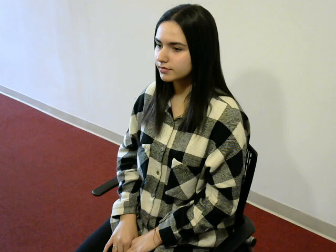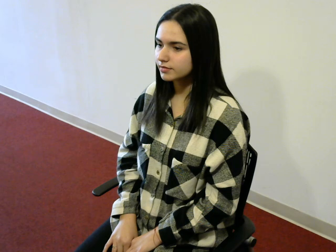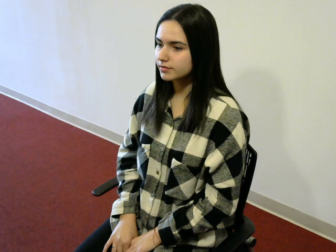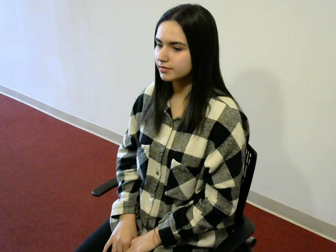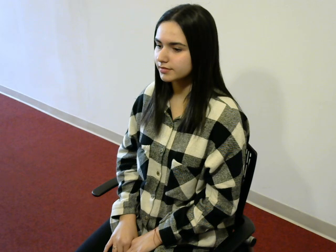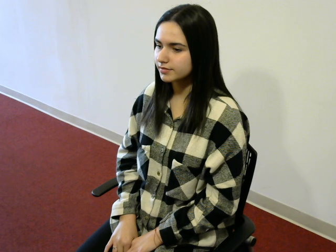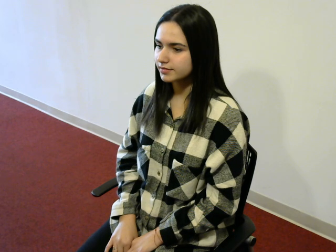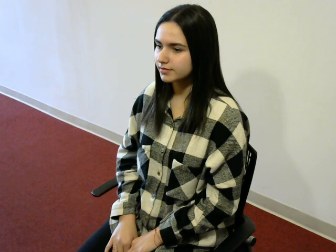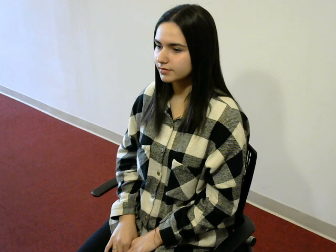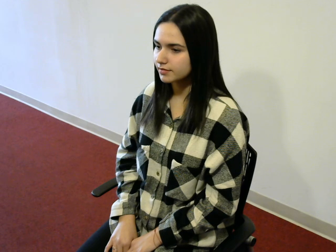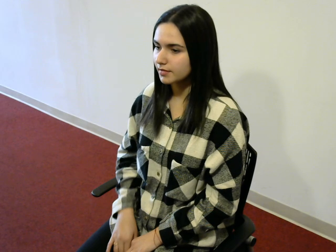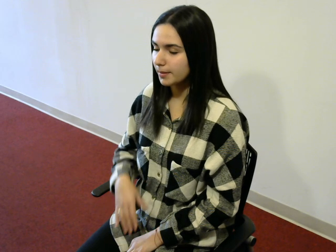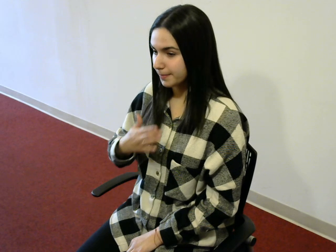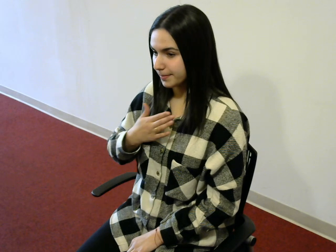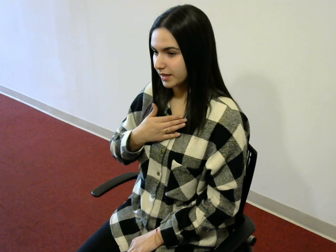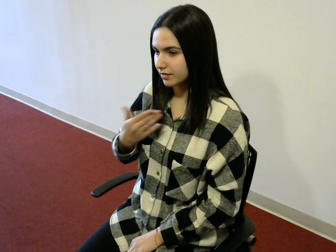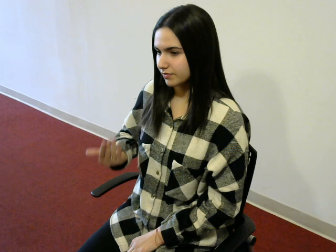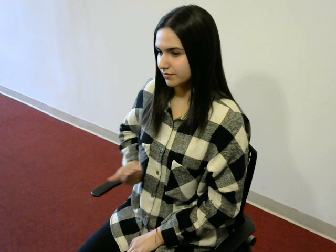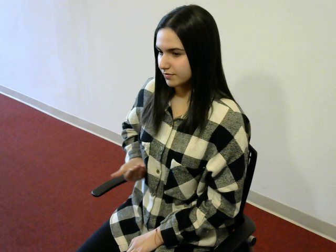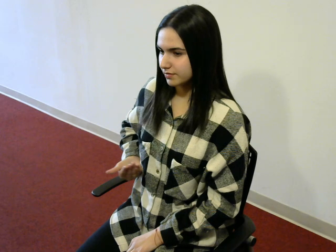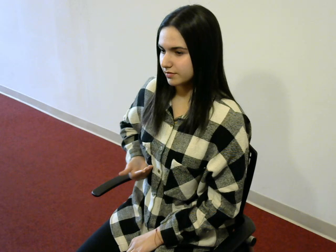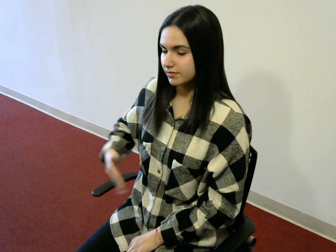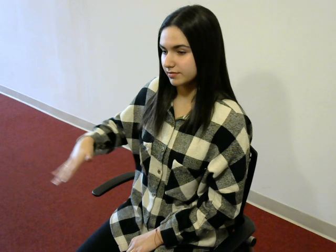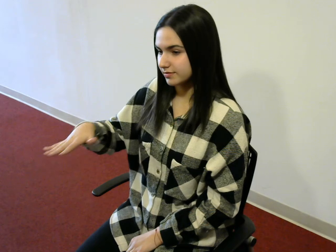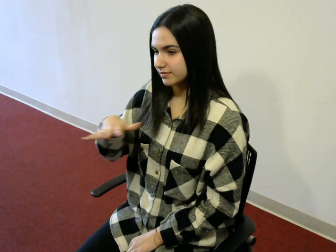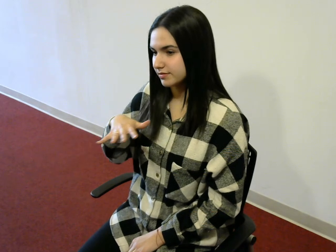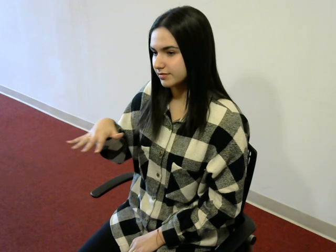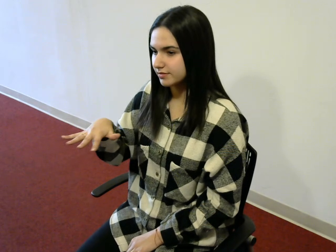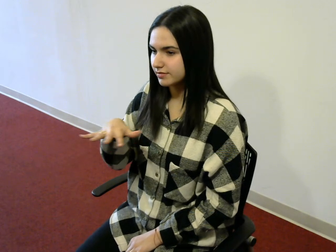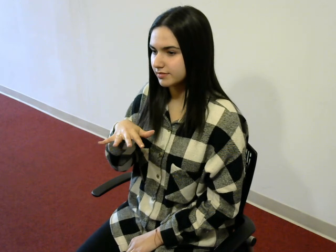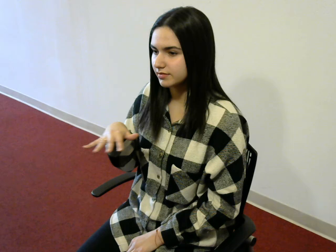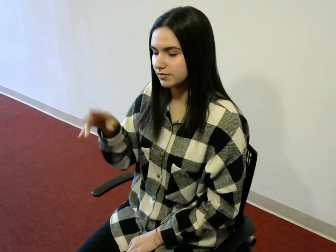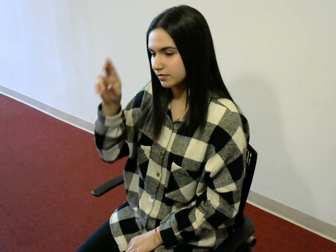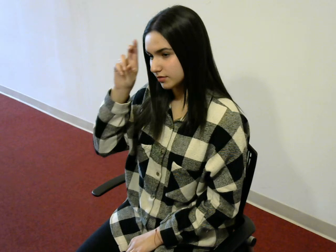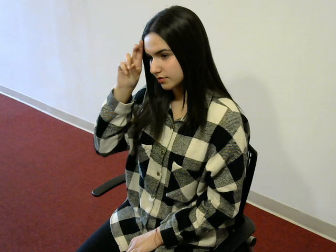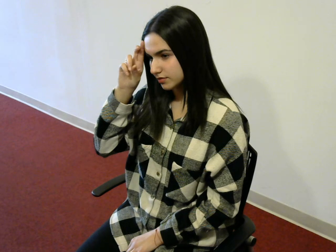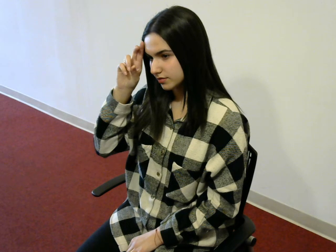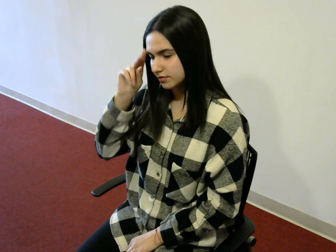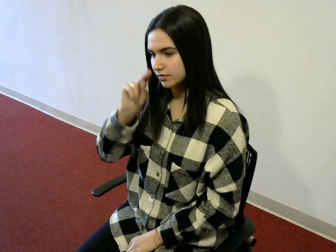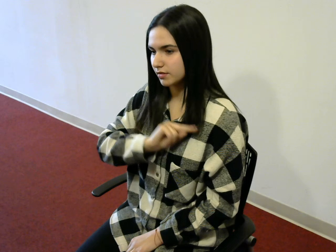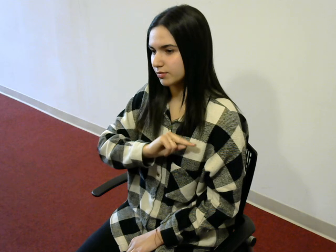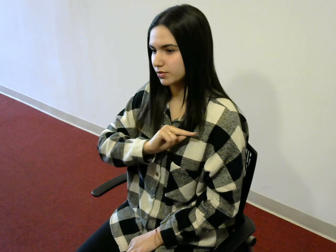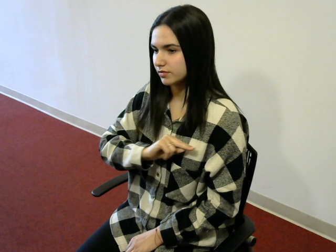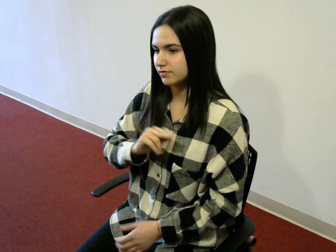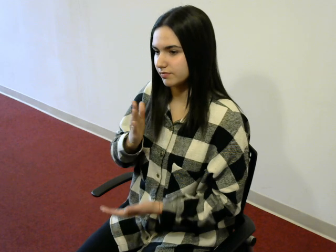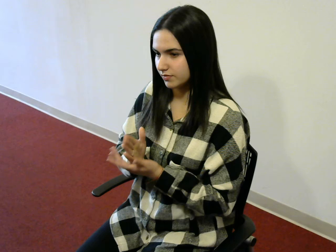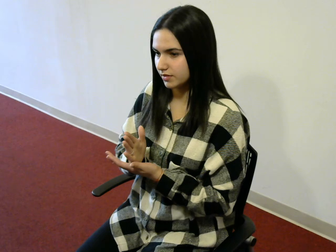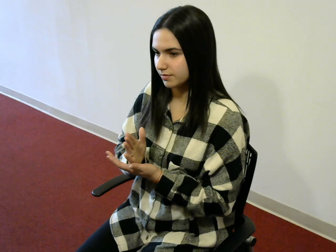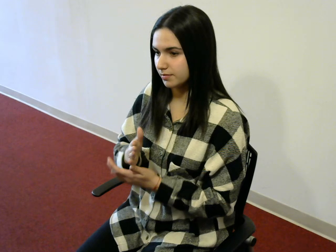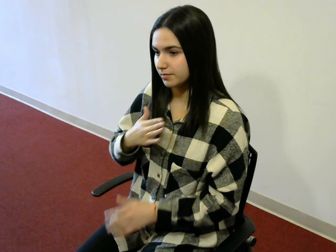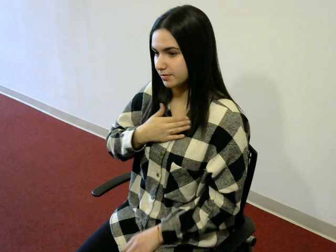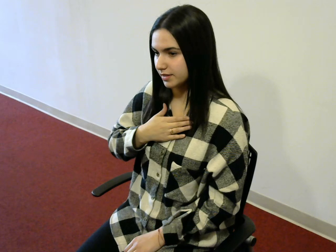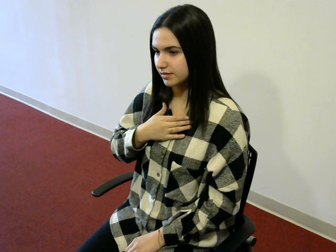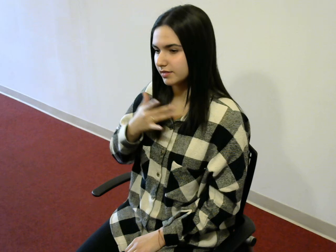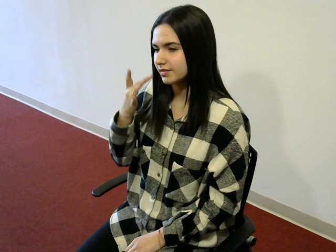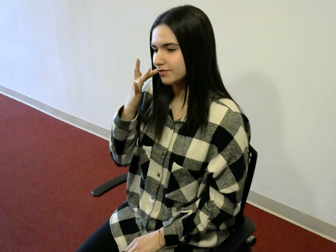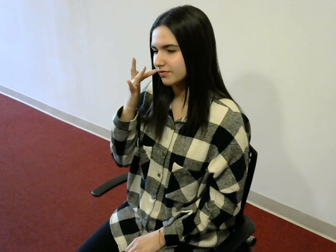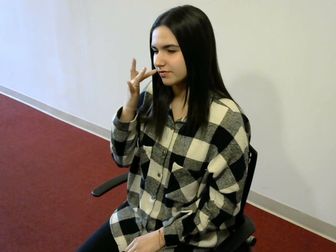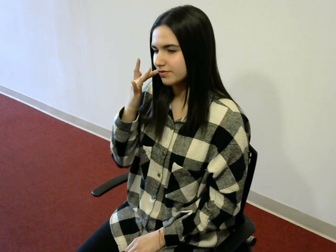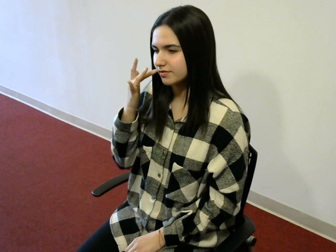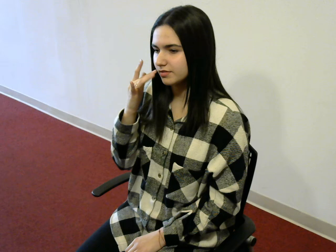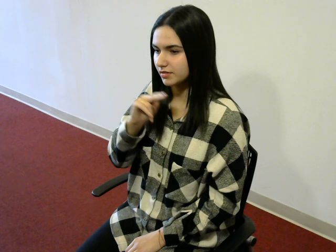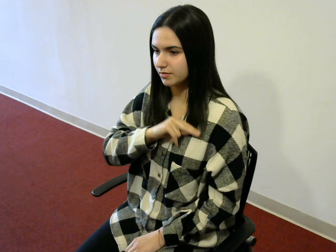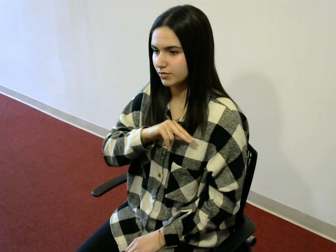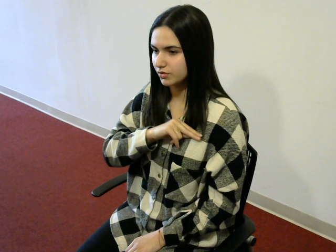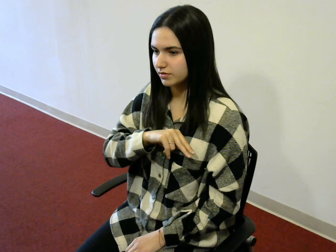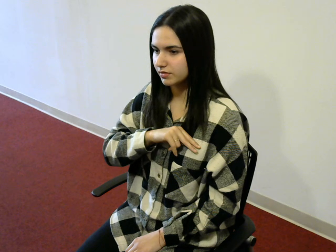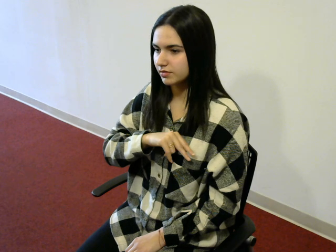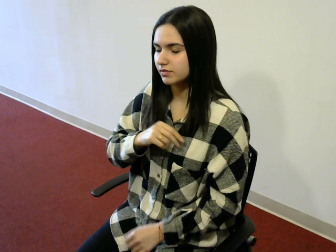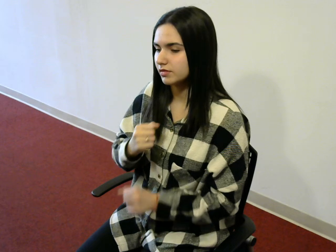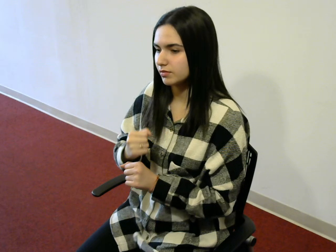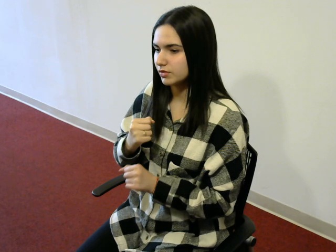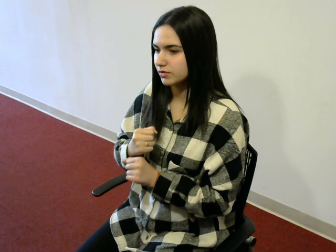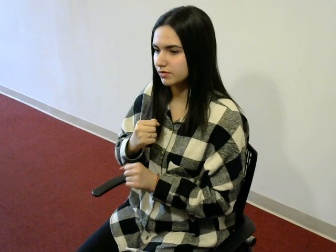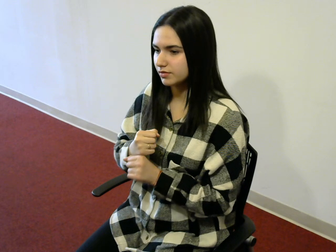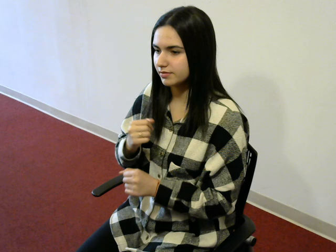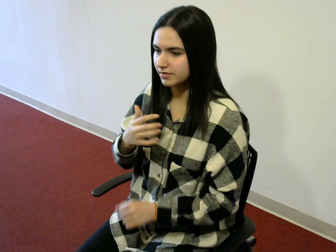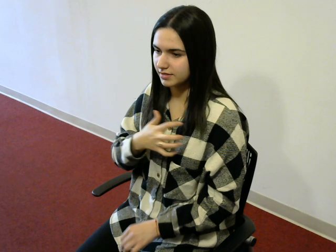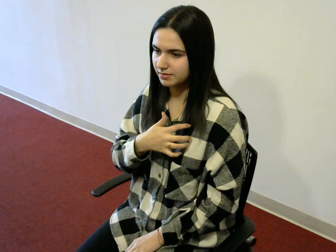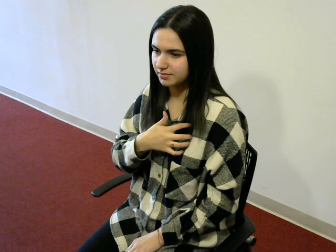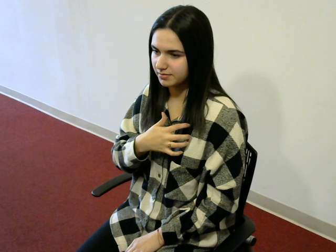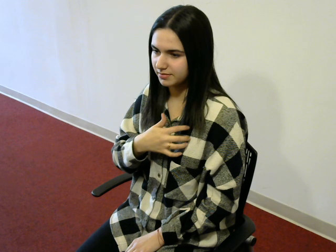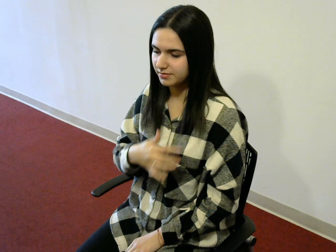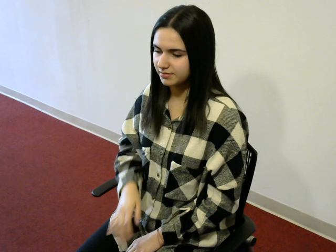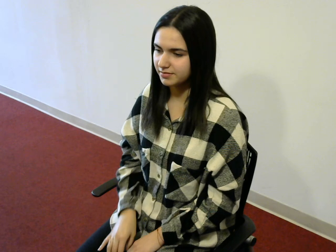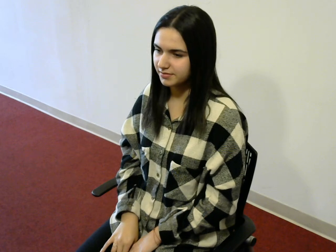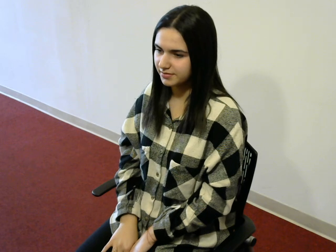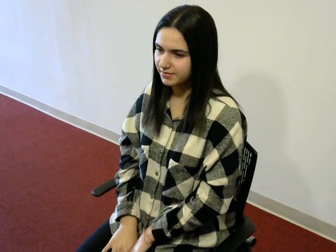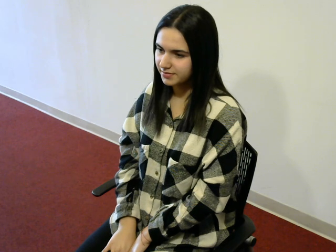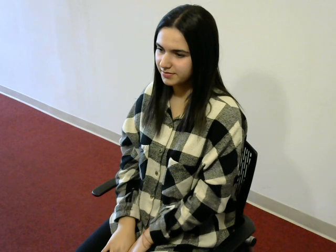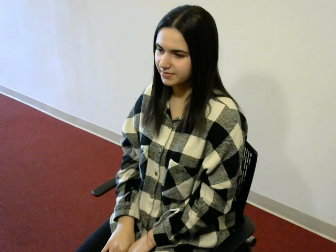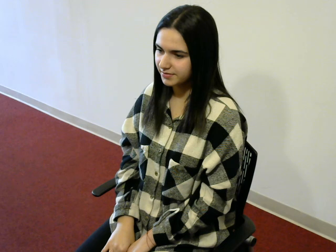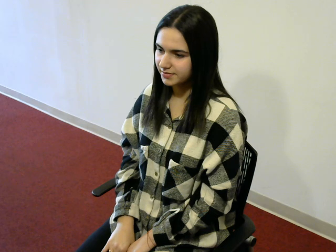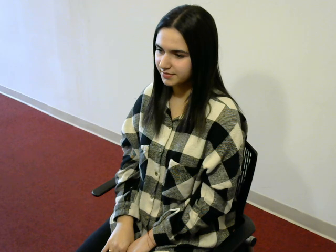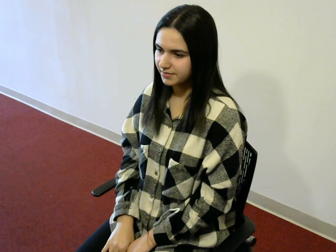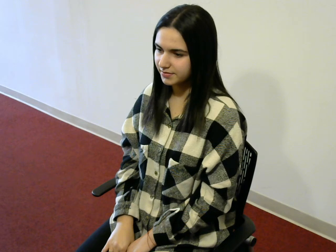Mənim yaşadığım ərazidə dövlət işi var, mən həmin işdə işləmək istəyirəm